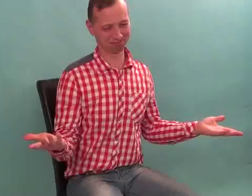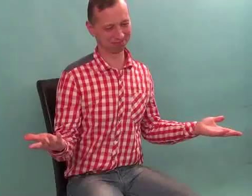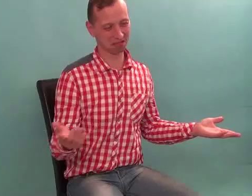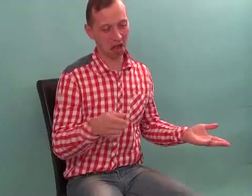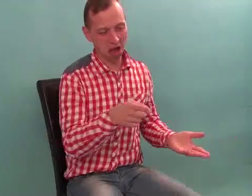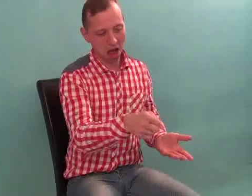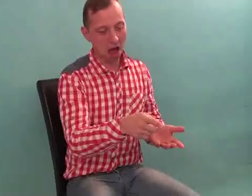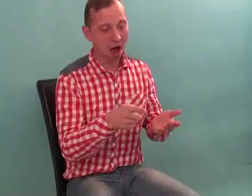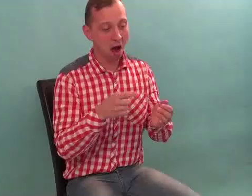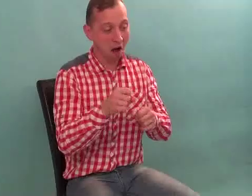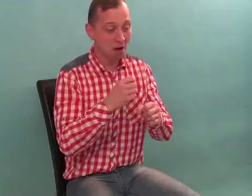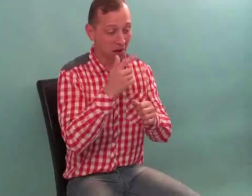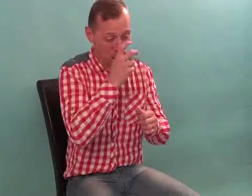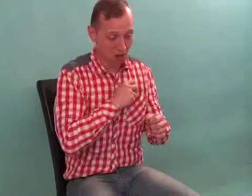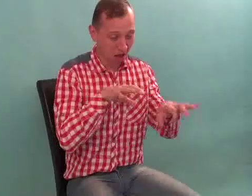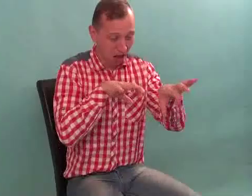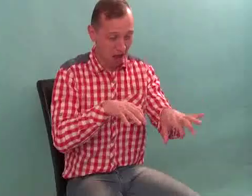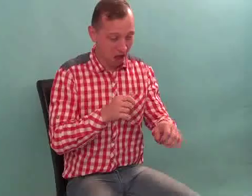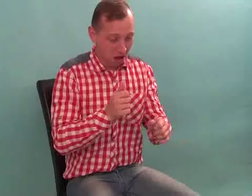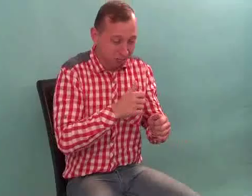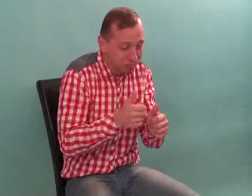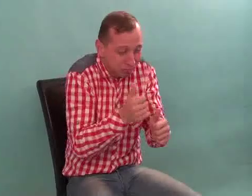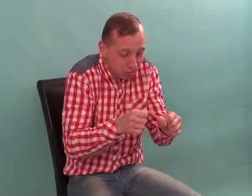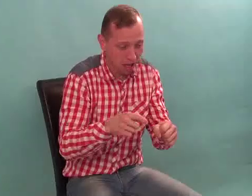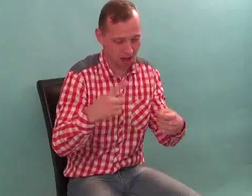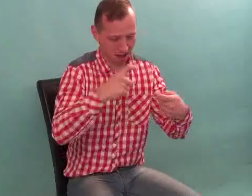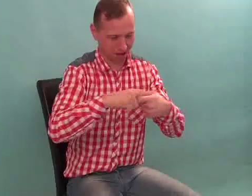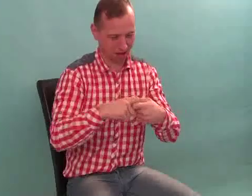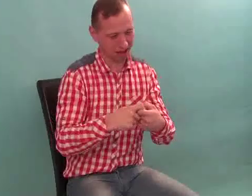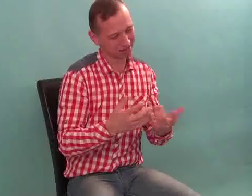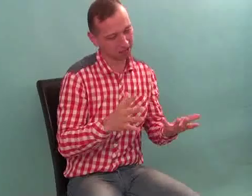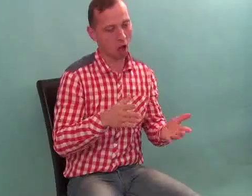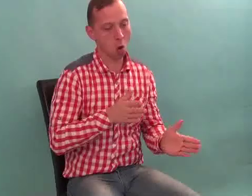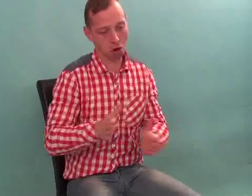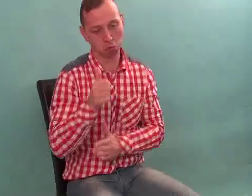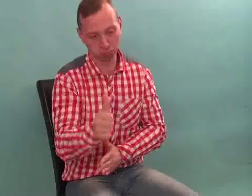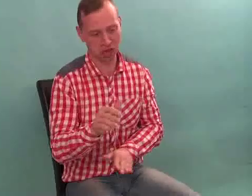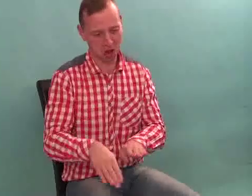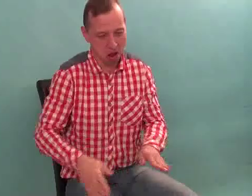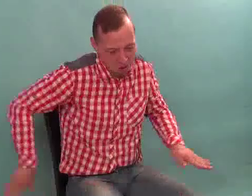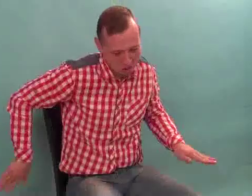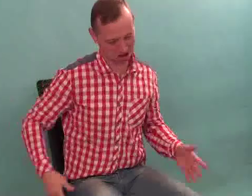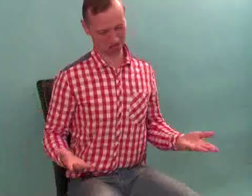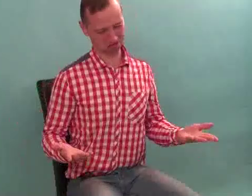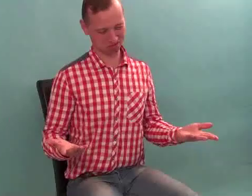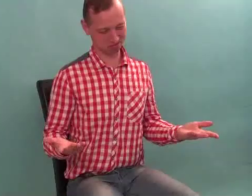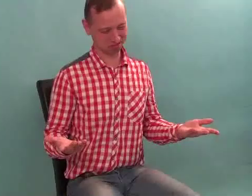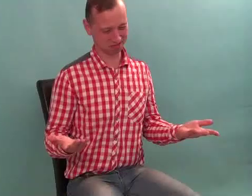Rower sportowy jedzie szybko, ale z przyczepą nie pasuje, łyżwy super, ale hulajnoga i noga z tyłu? Coś nie tak.